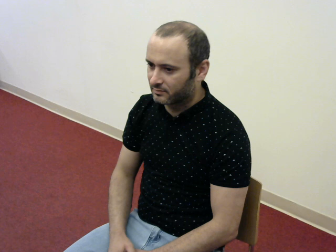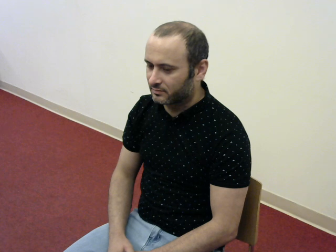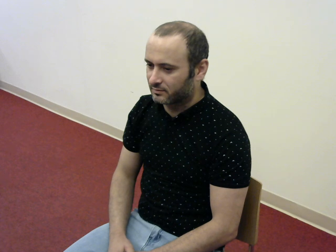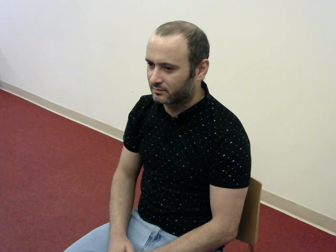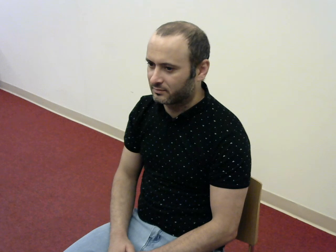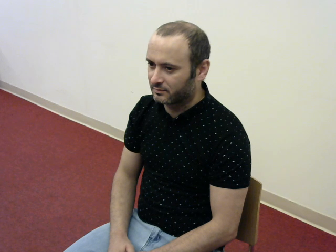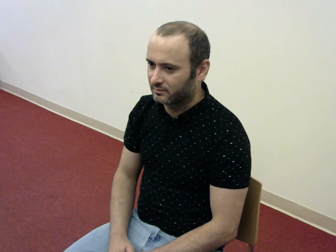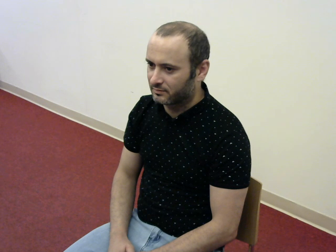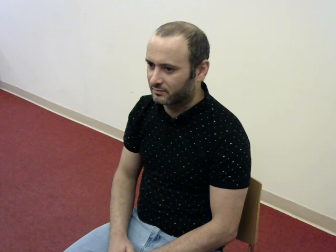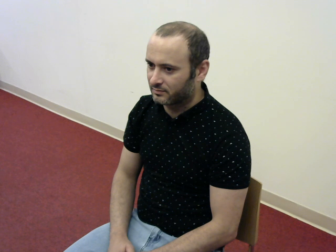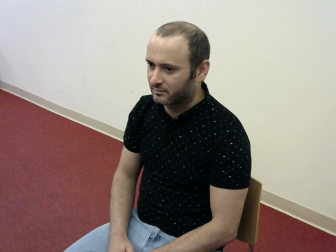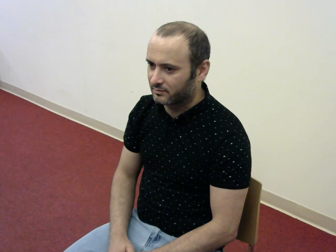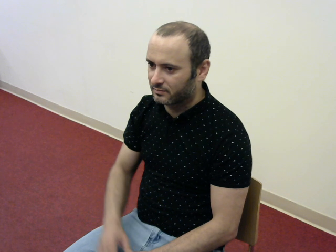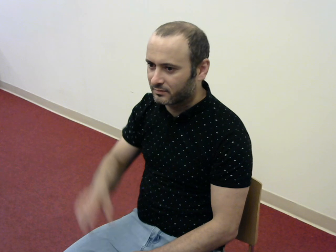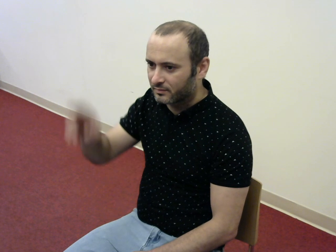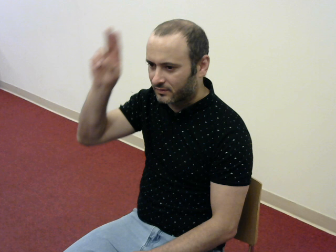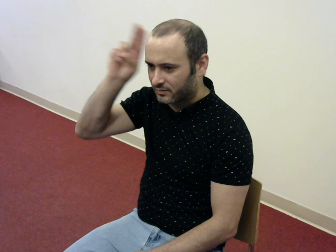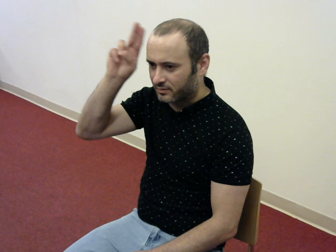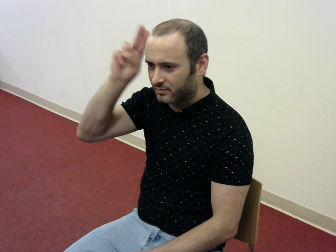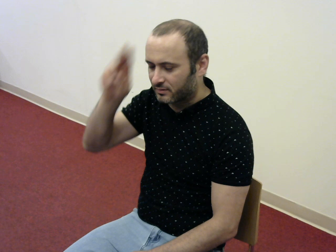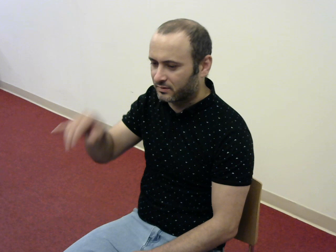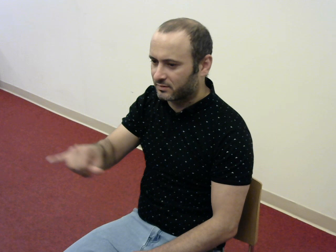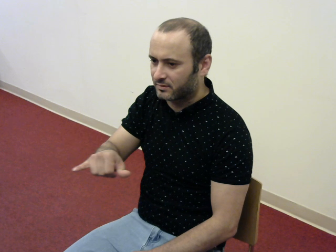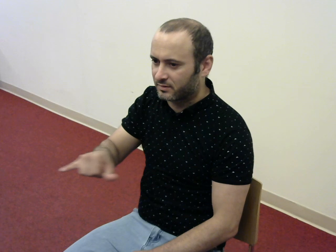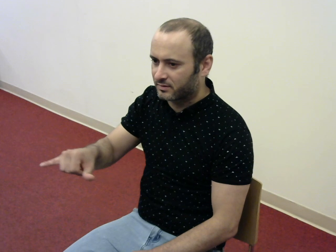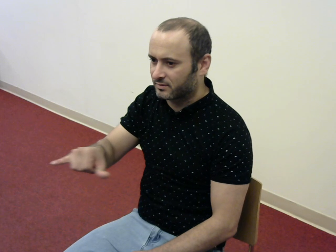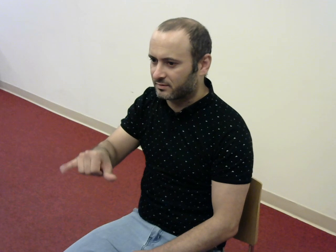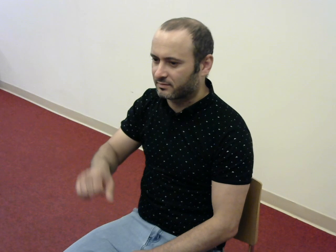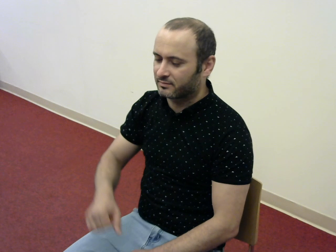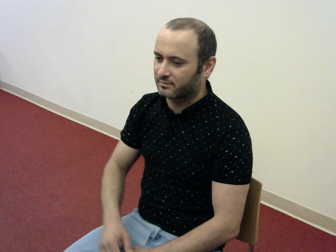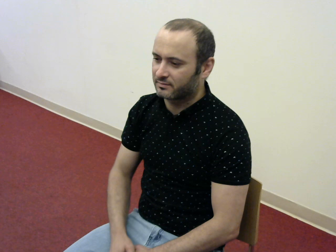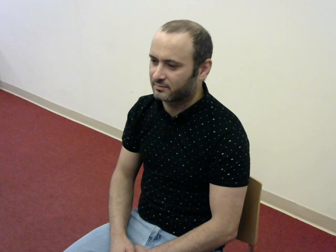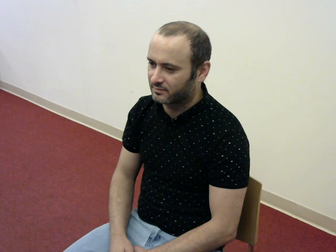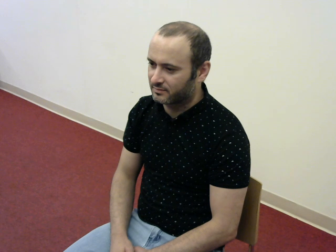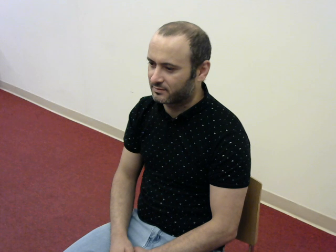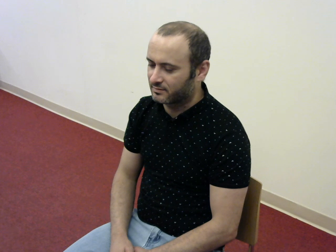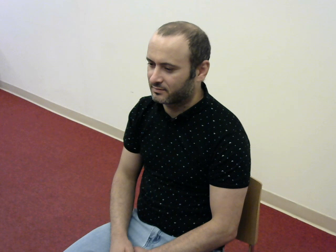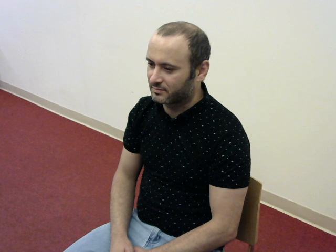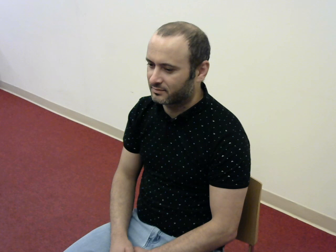Ayaqyolu hardadır?